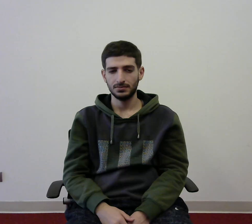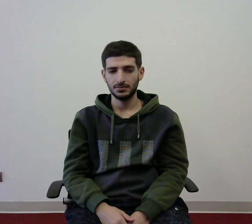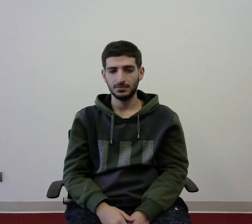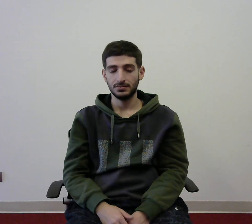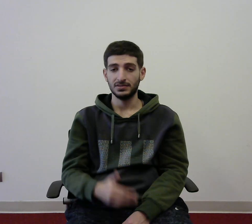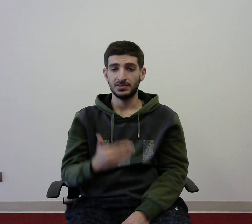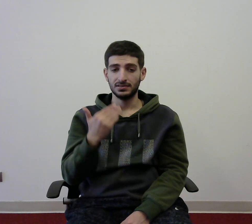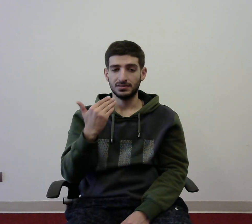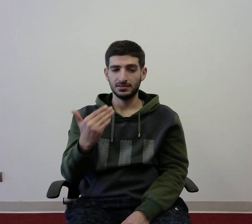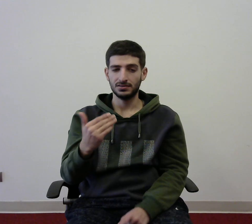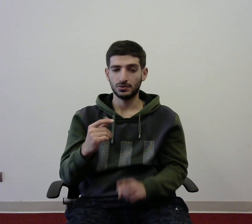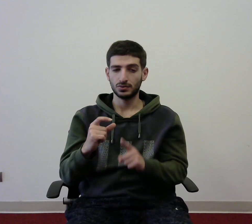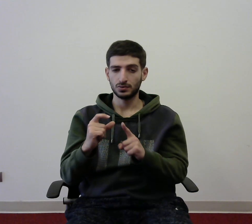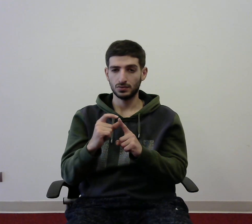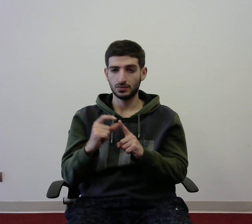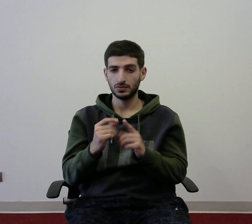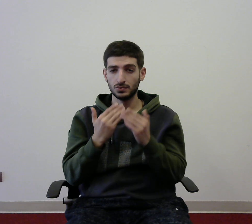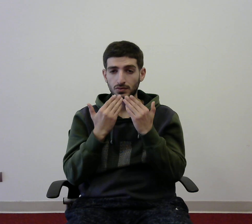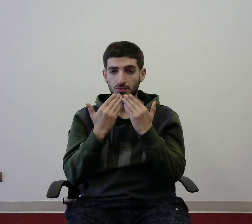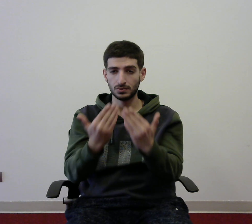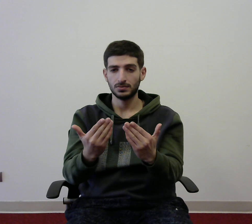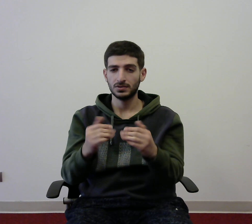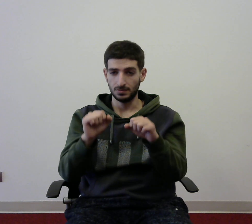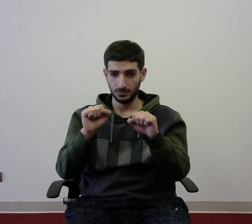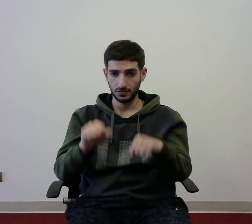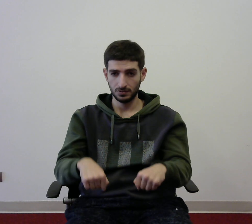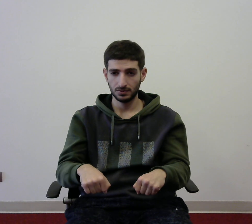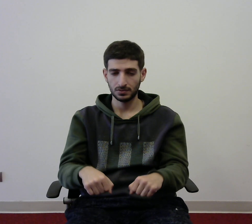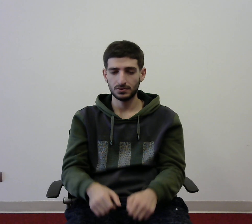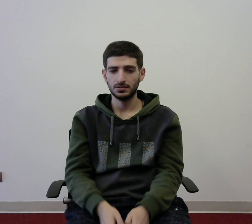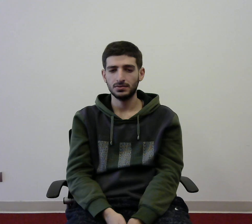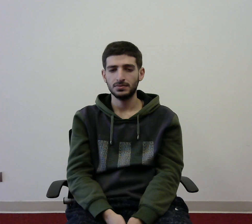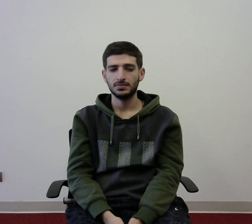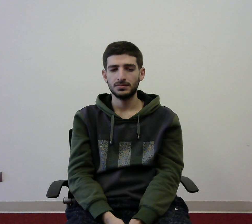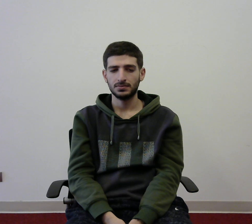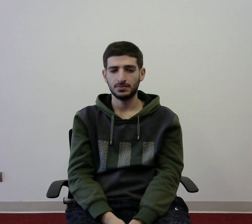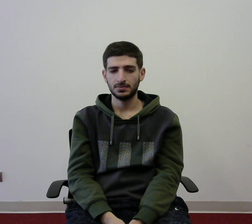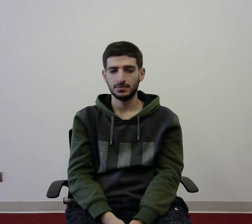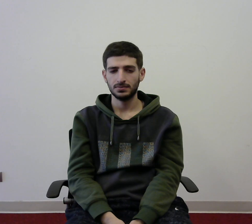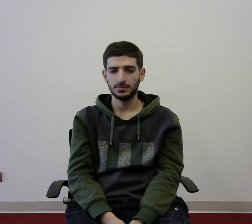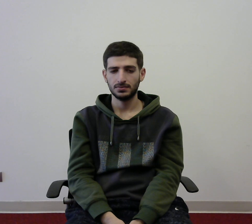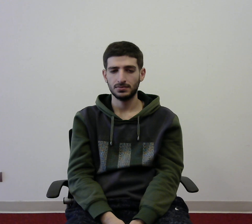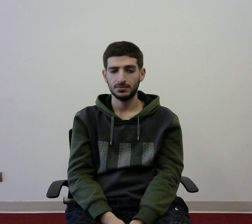Sizdən söz soruşmaq olar?